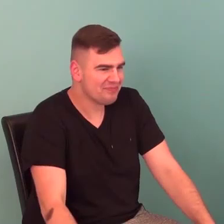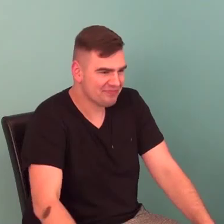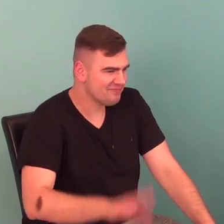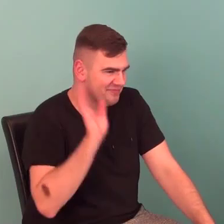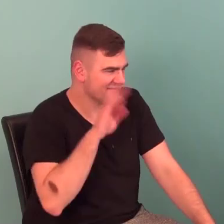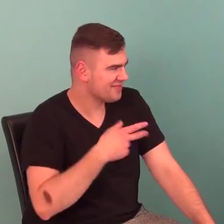Dobra, nic.